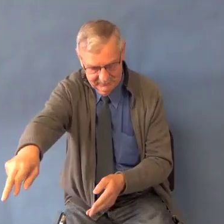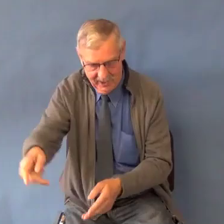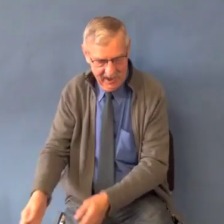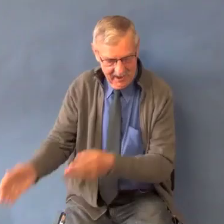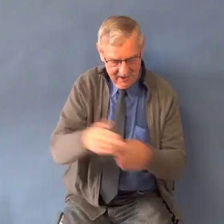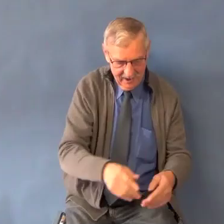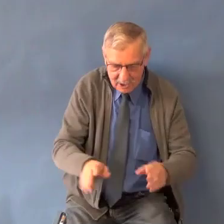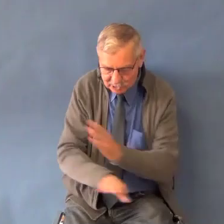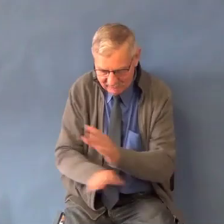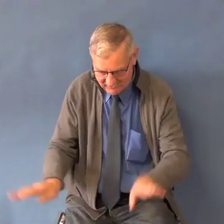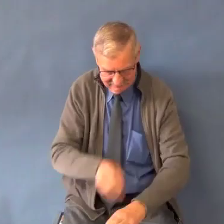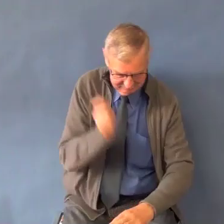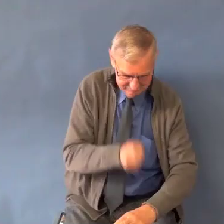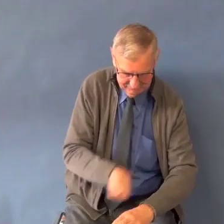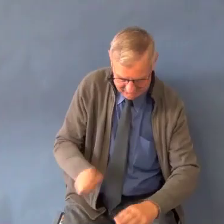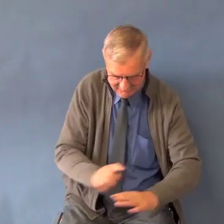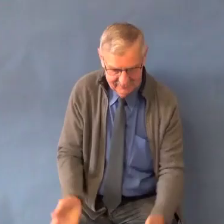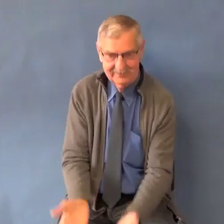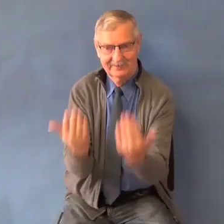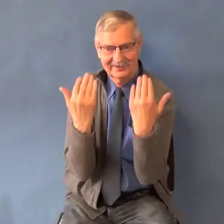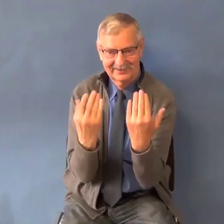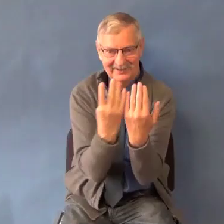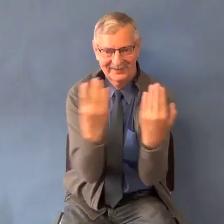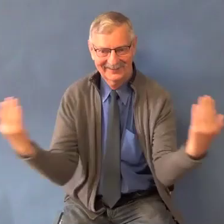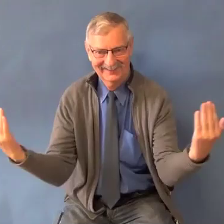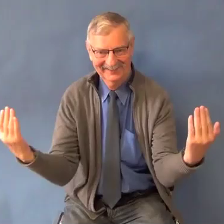Następnie zbija drewniane deski młotkiem i stawia płot, koniec.